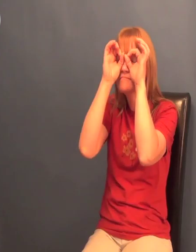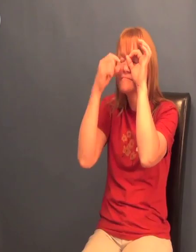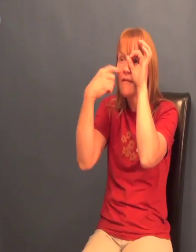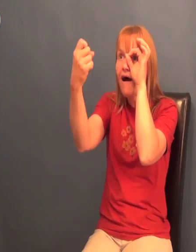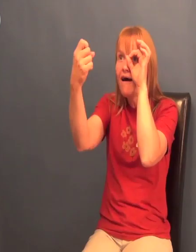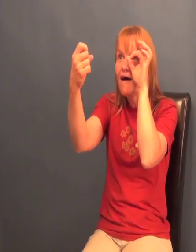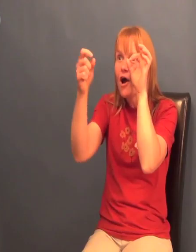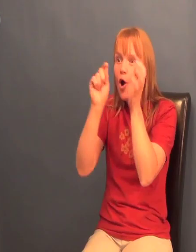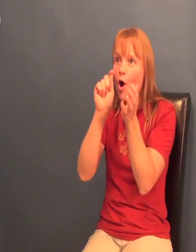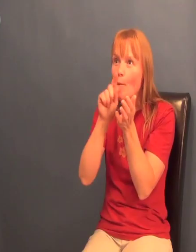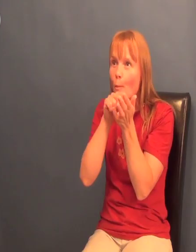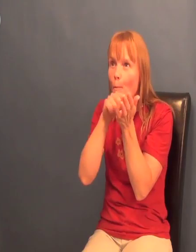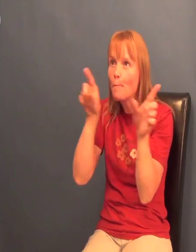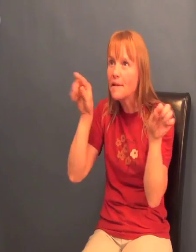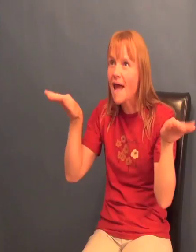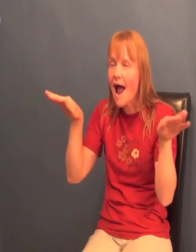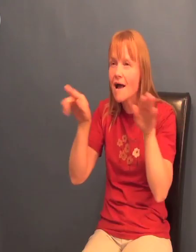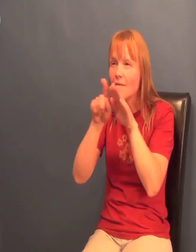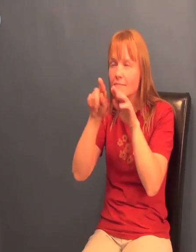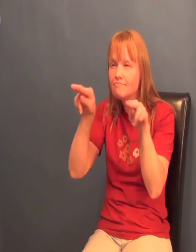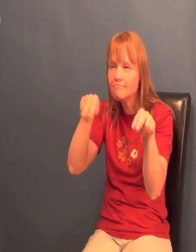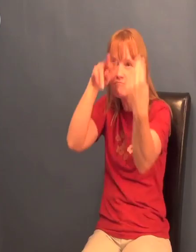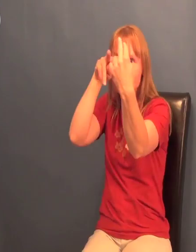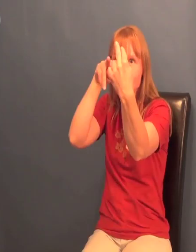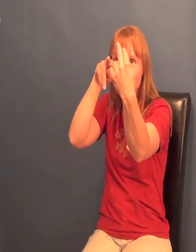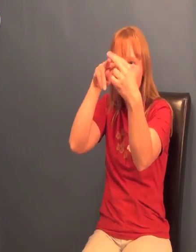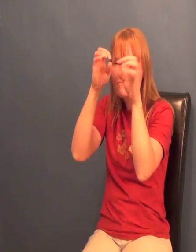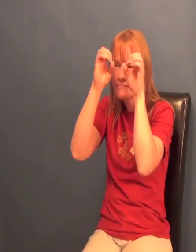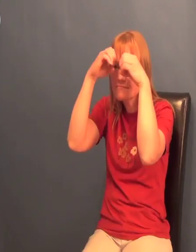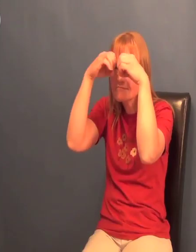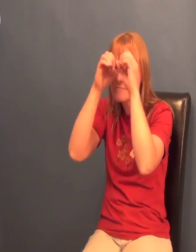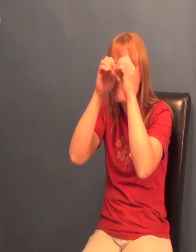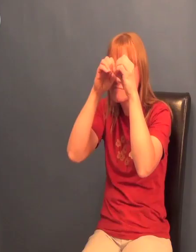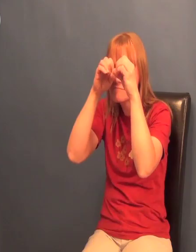Zauważa ptaszka, który też patrzy przez lornetkę - prosto na kota!